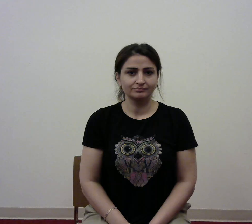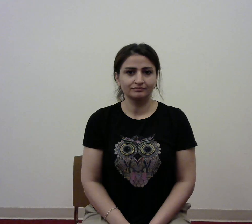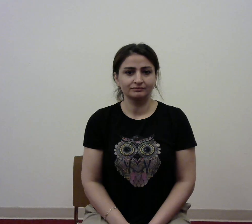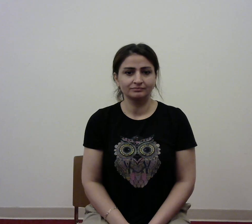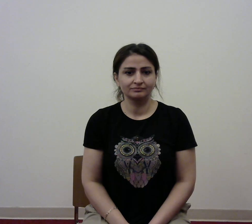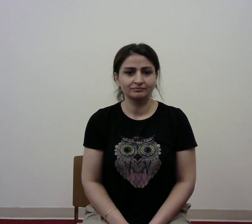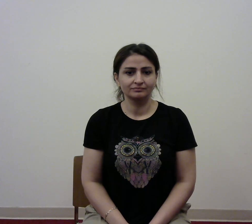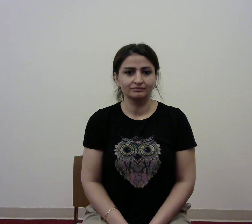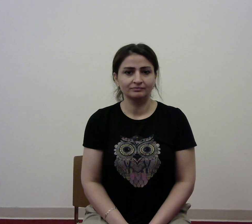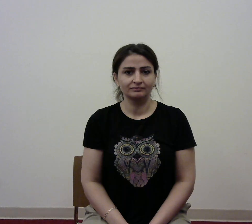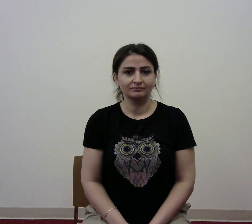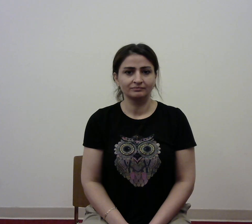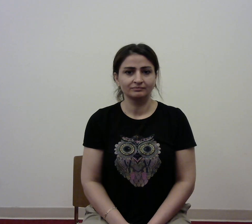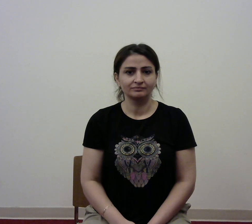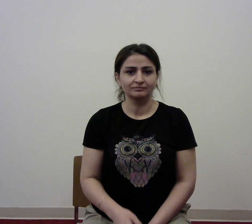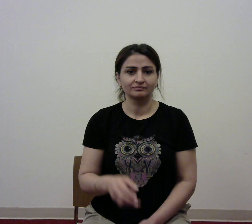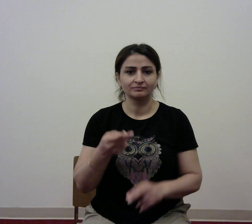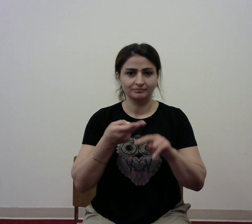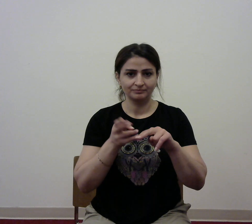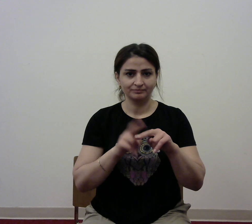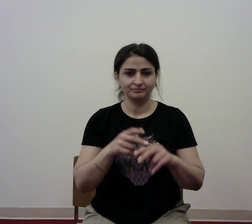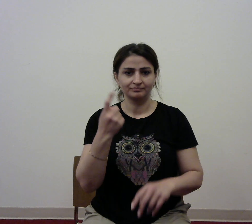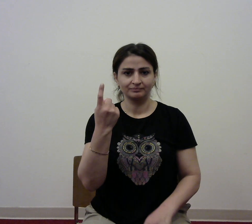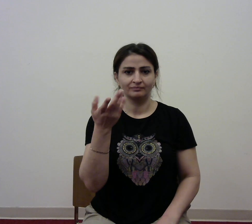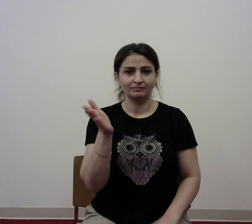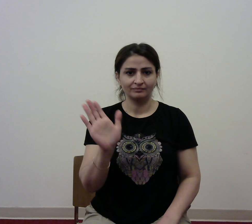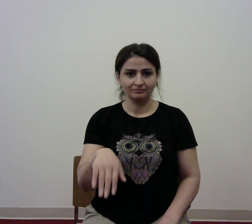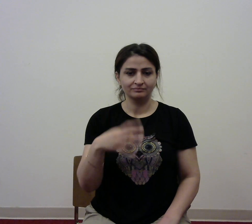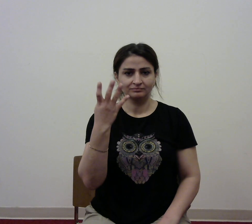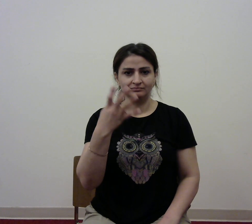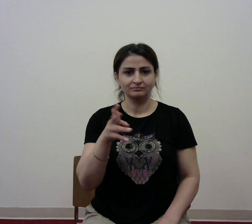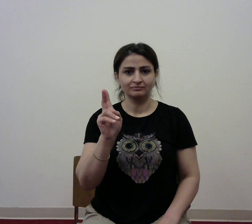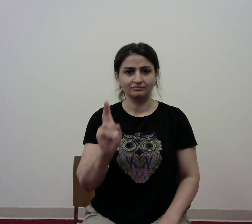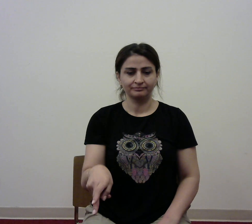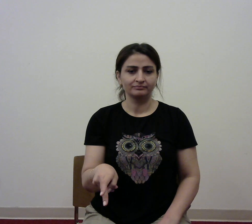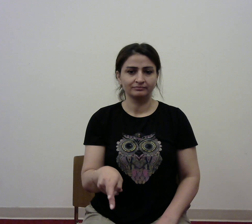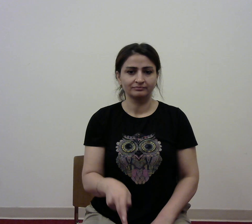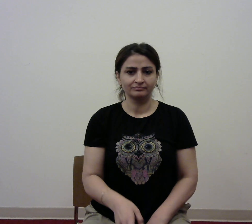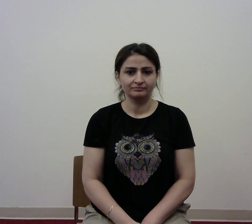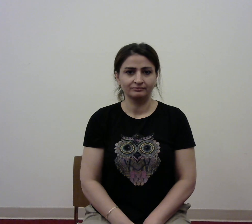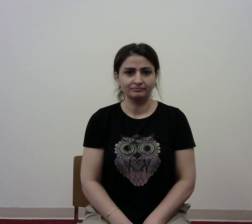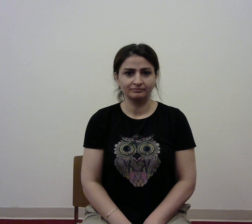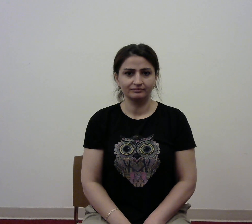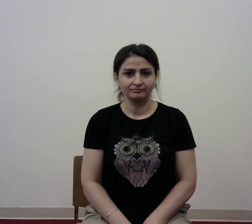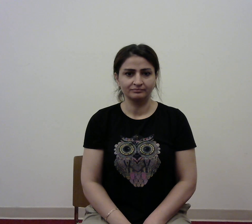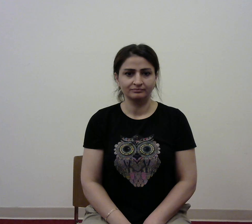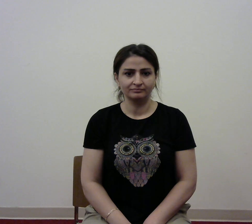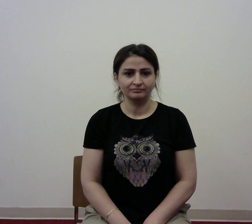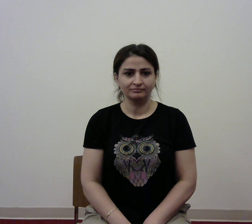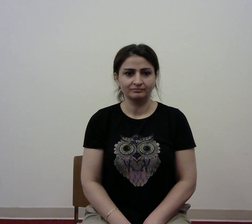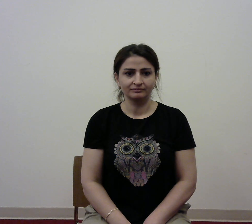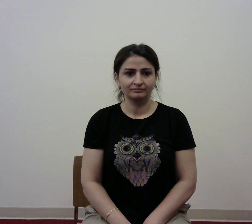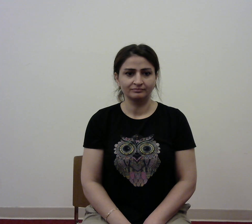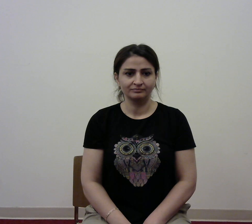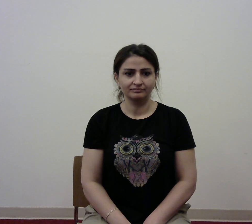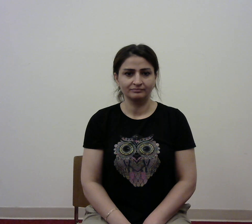Bunun bir dənəsi 40 qəpikdir